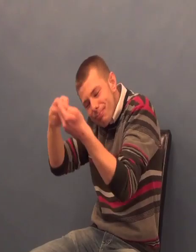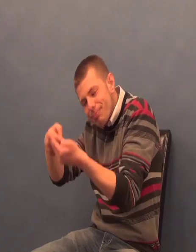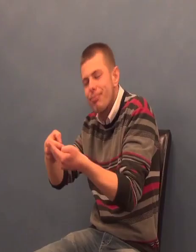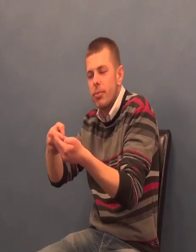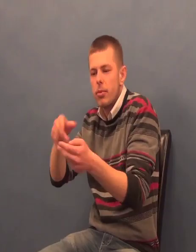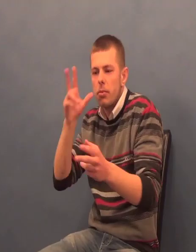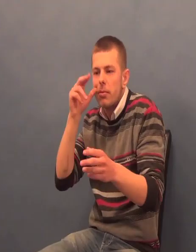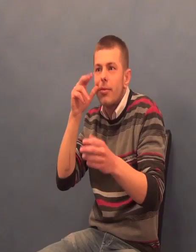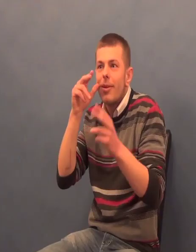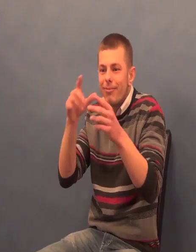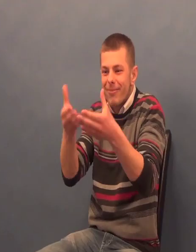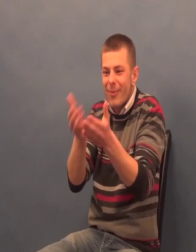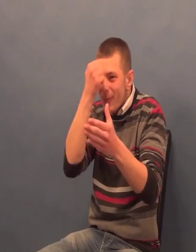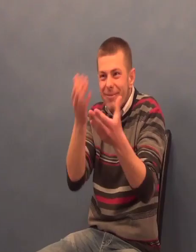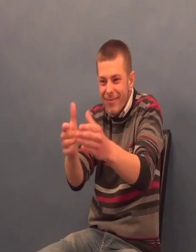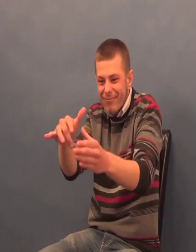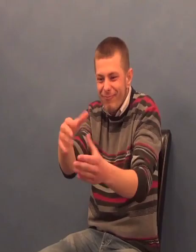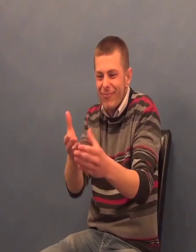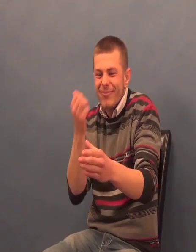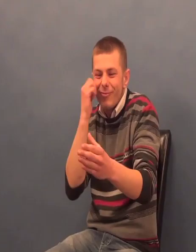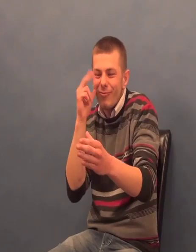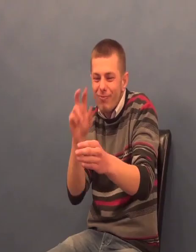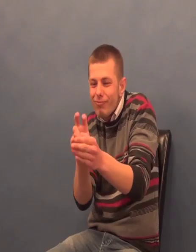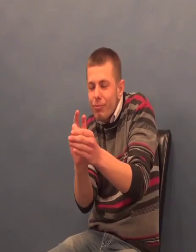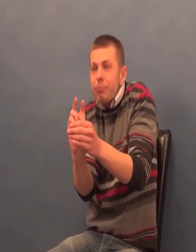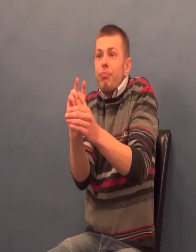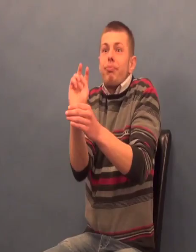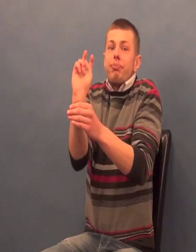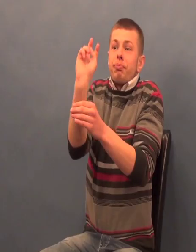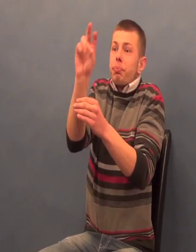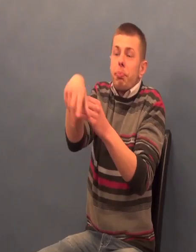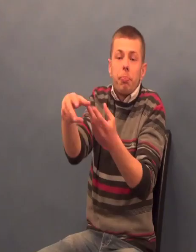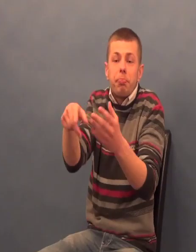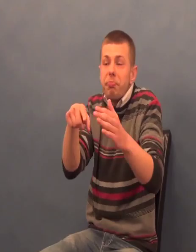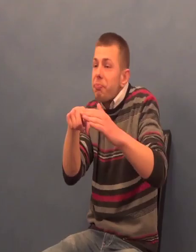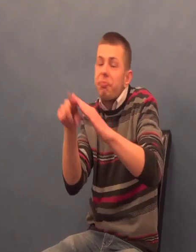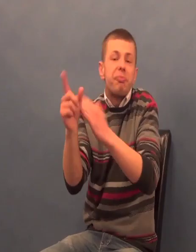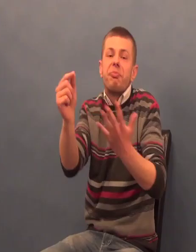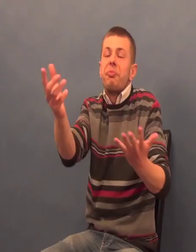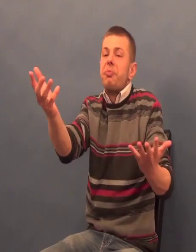A żaba, która była w słoiku, wyskakuje z niego i gdzieś ucieka.